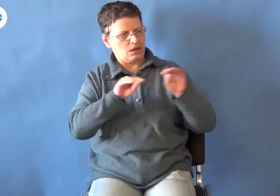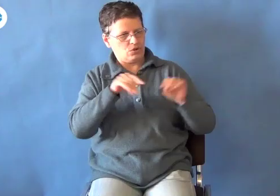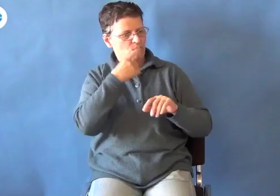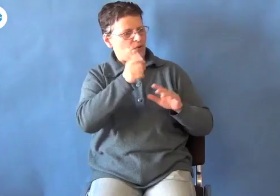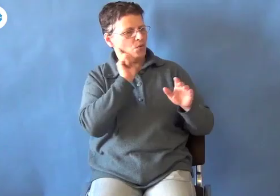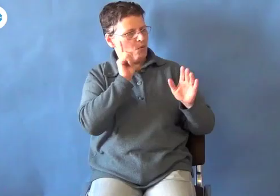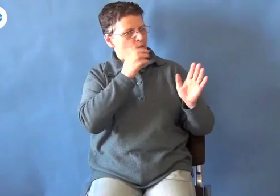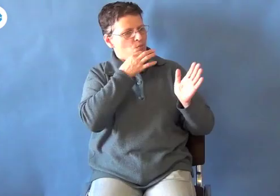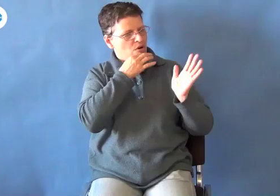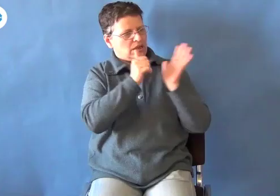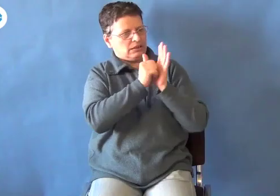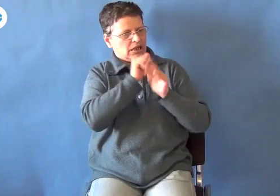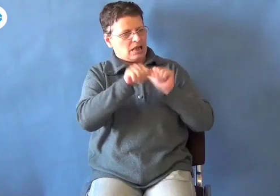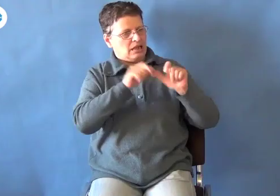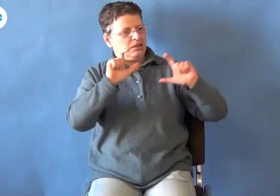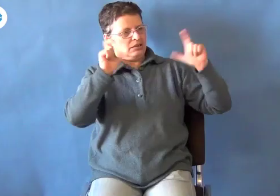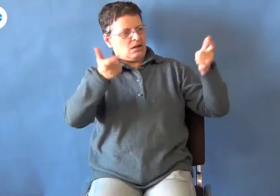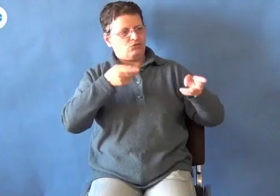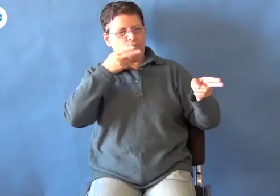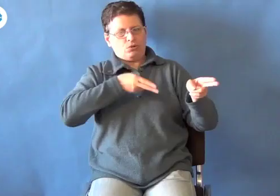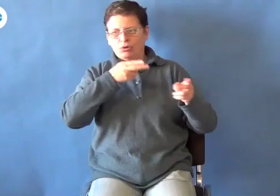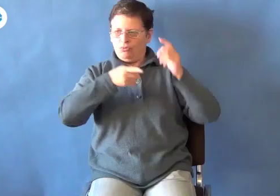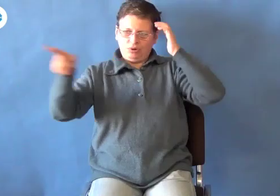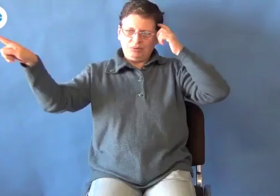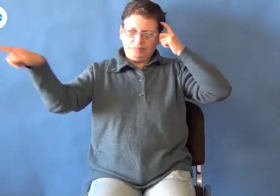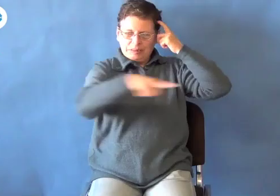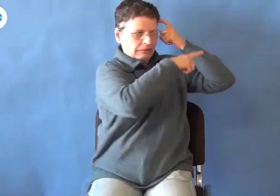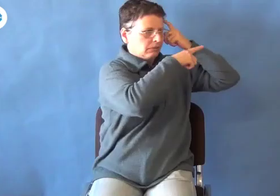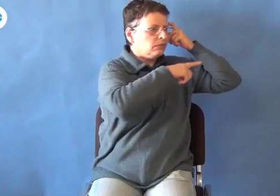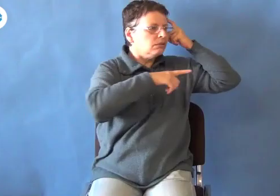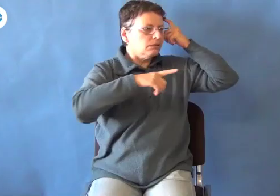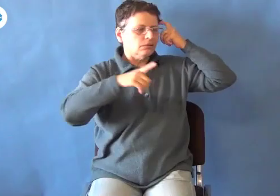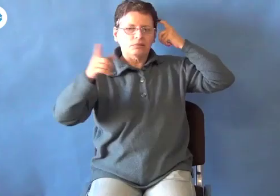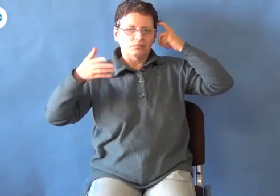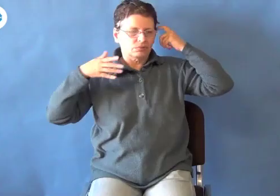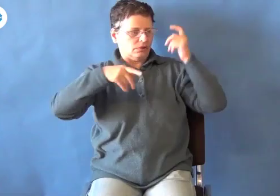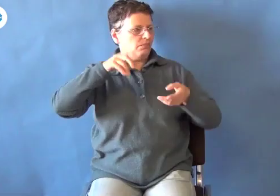Nauczycielka opowiadała o młodym, szesnastoletnim chłopcu, który zginął pod kołami pociągu.